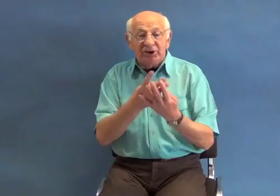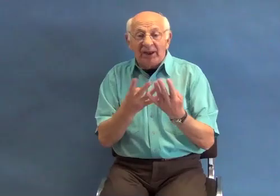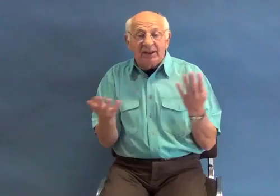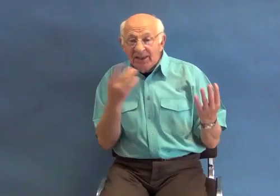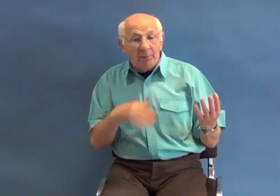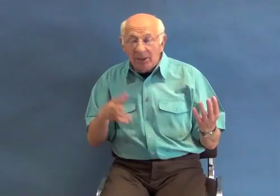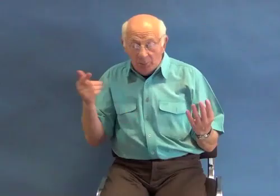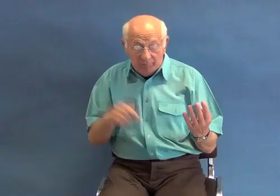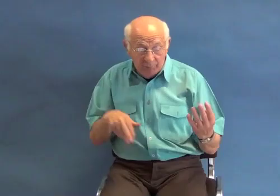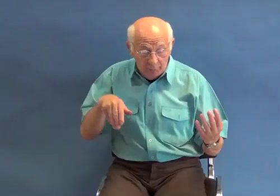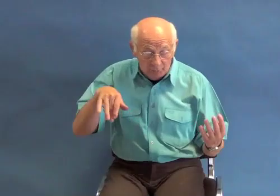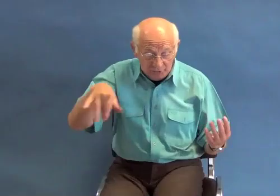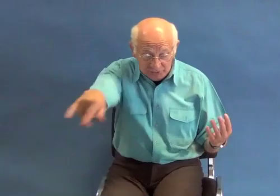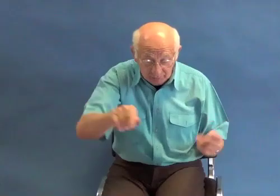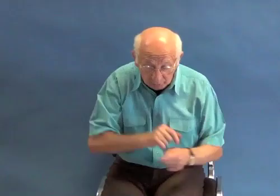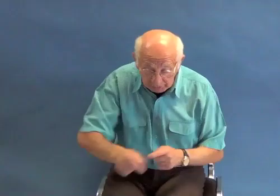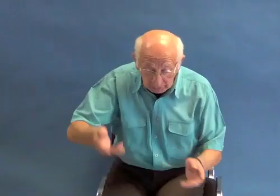Nie ma siatki, to nie powinno się tam wchodzić.